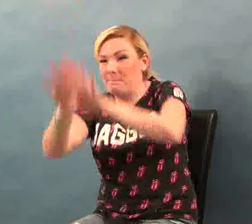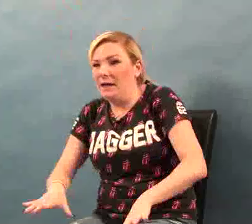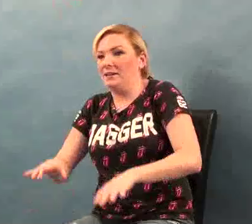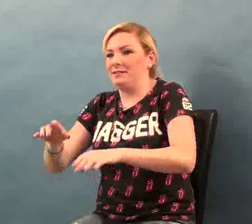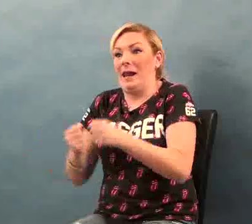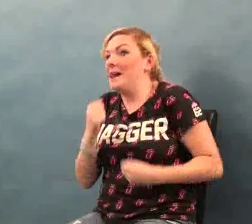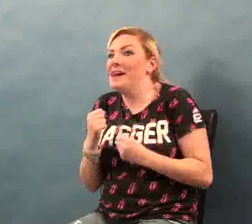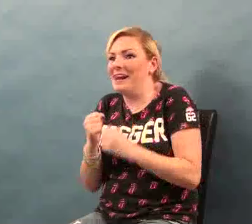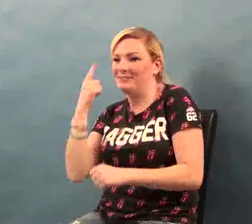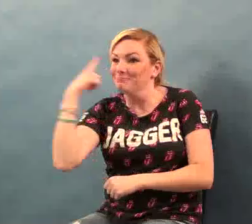Chłopiec biegnie, ucieka.